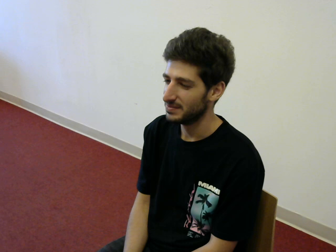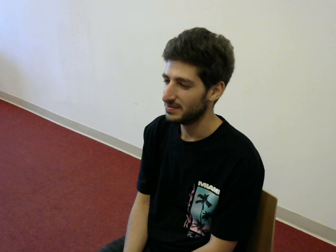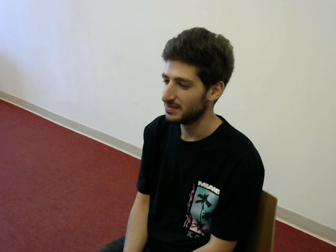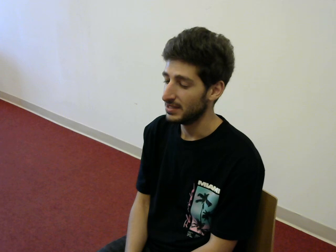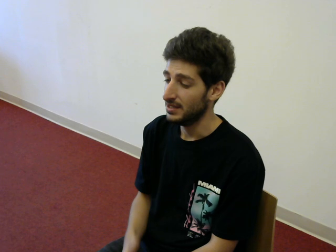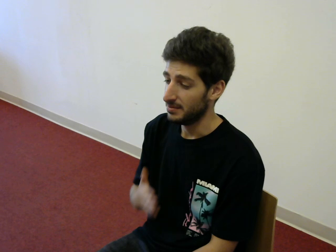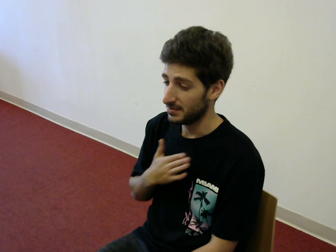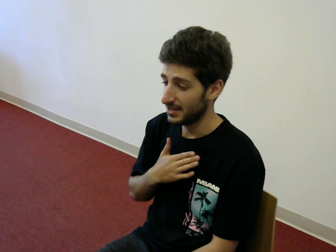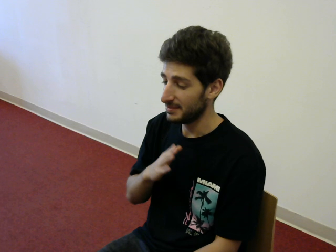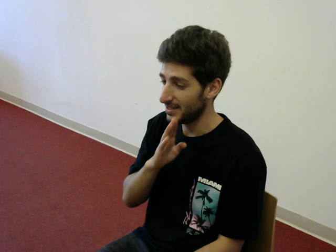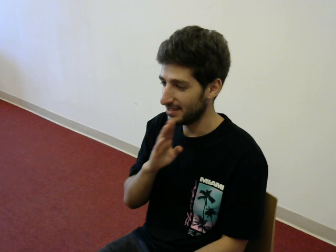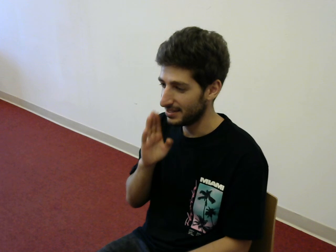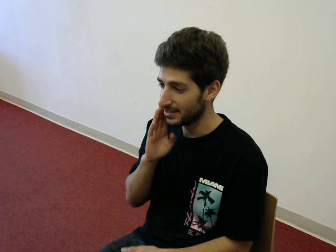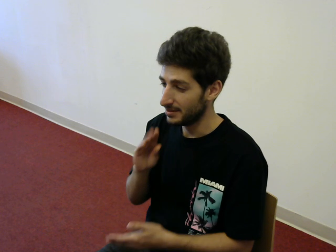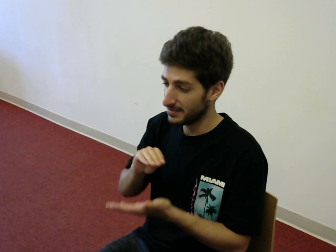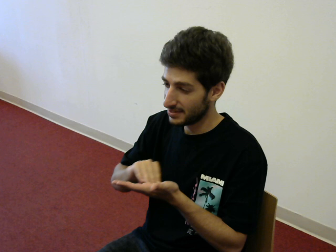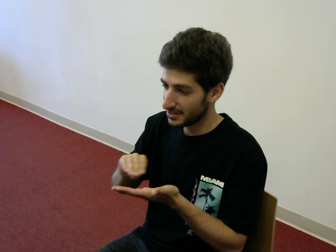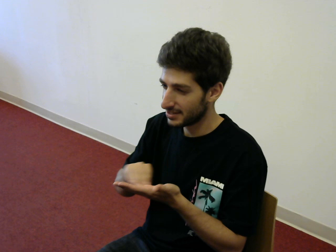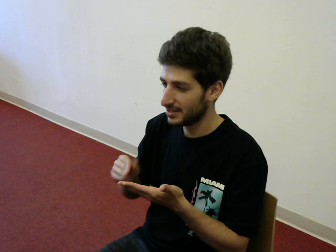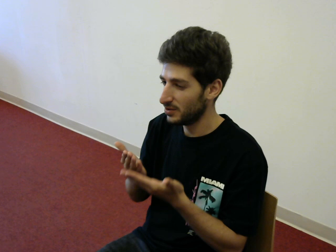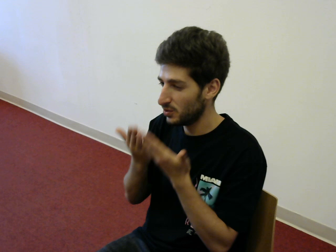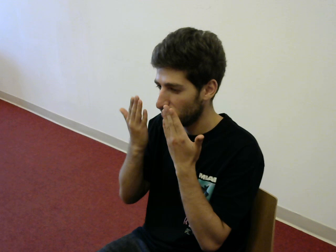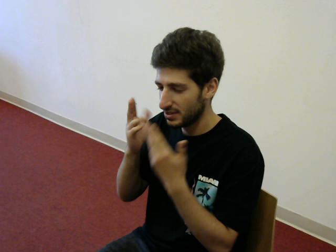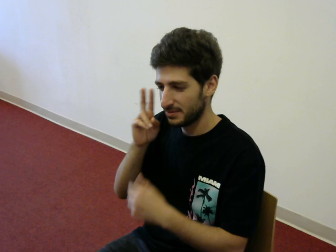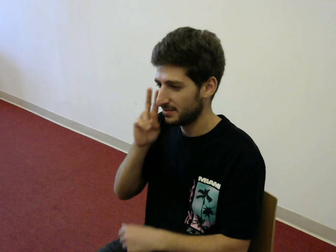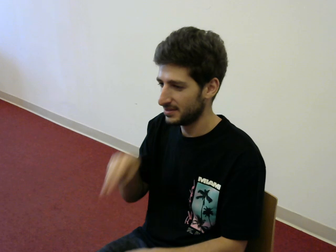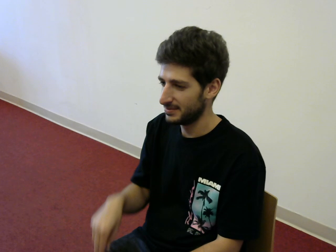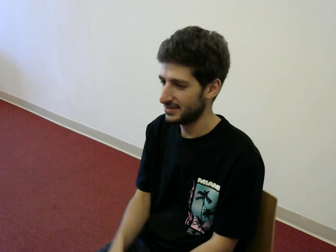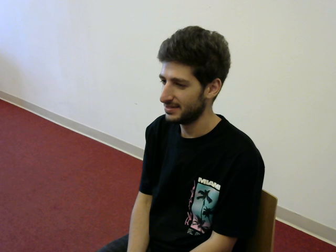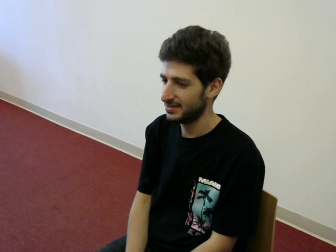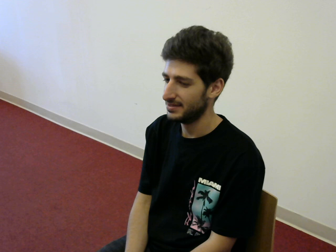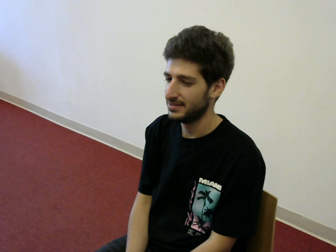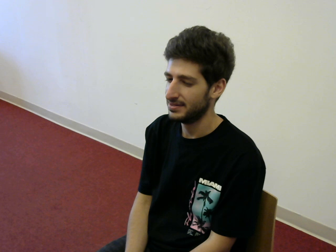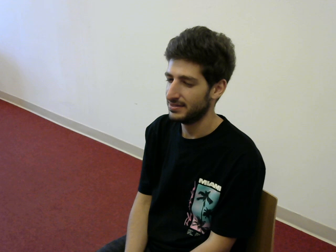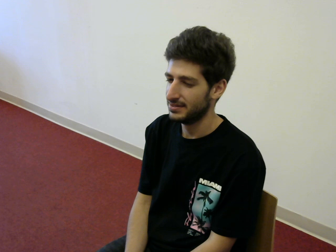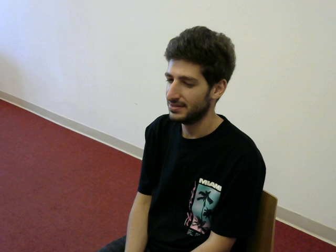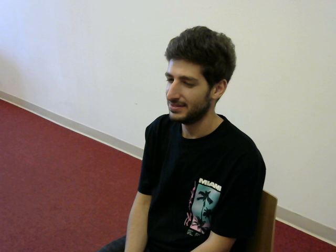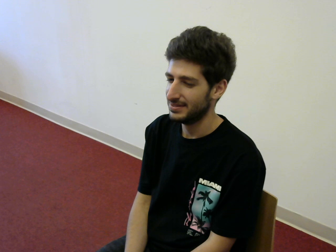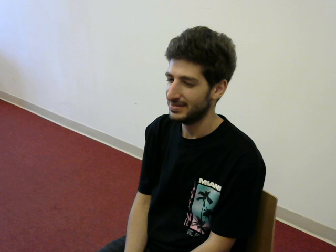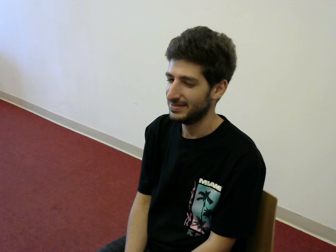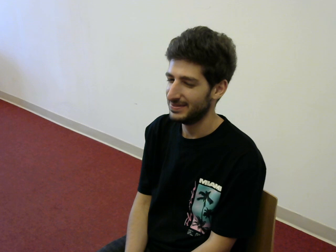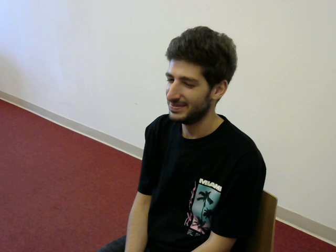Mənim anam yazıb-oxuya bilmir